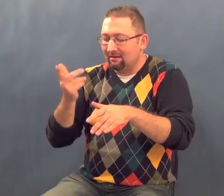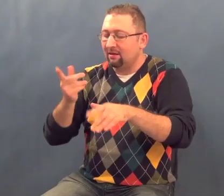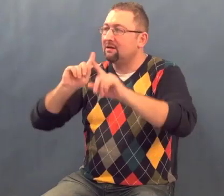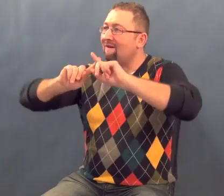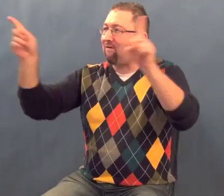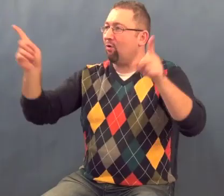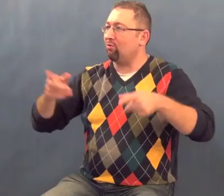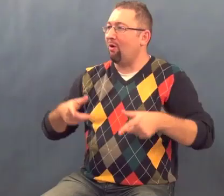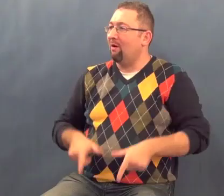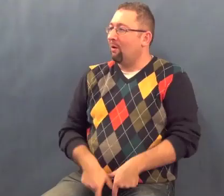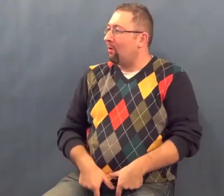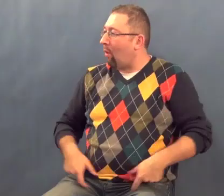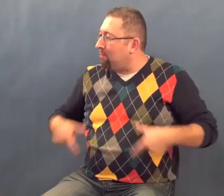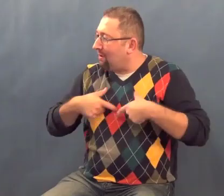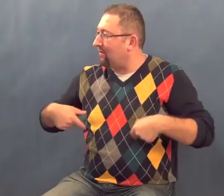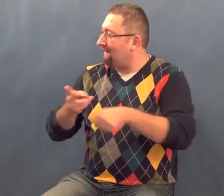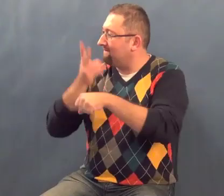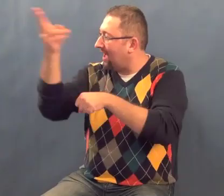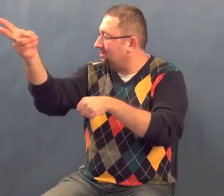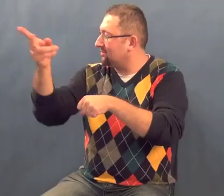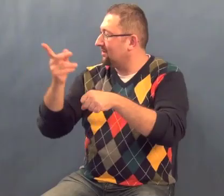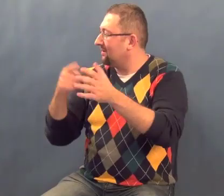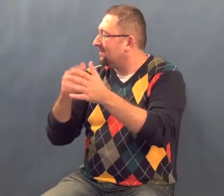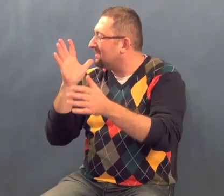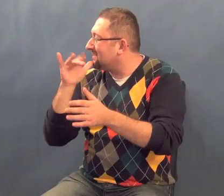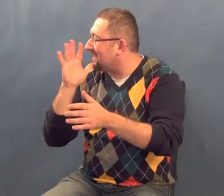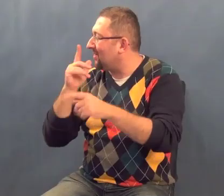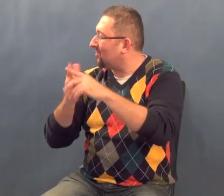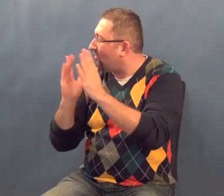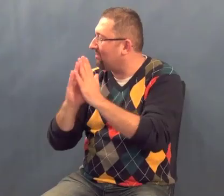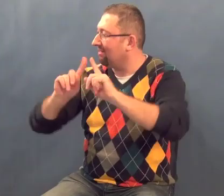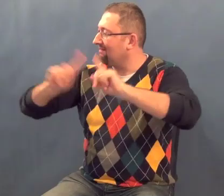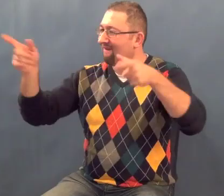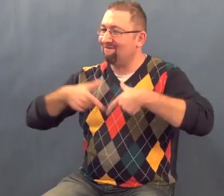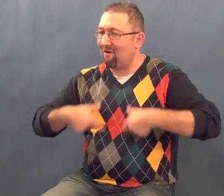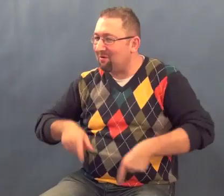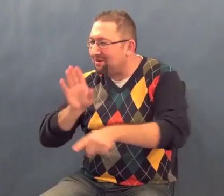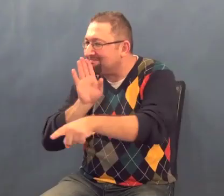I w strojach kąpielowych nie wolno wejść do kościoła w Izraelu.